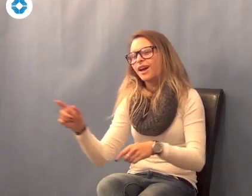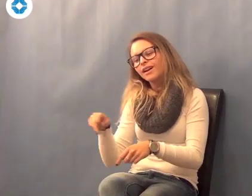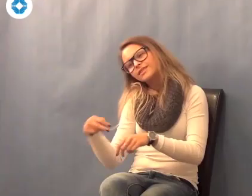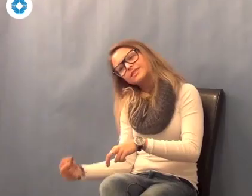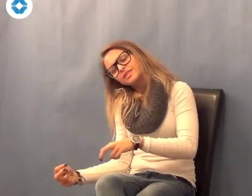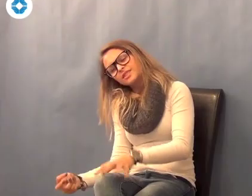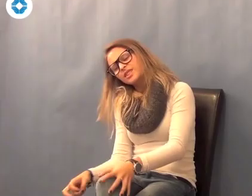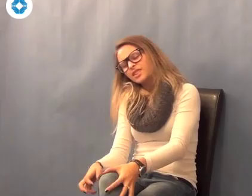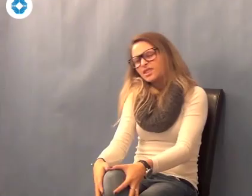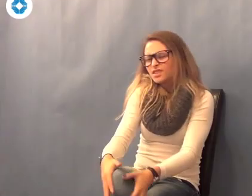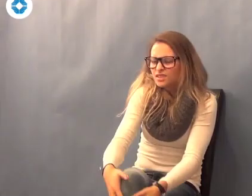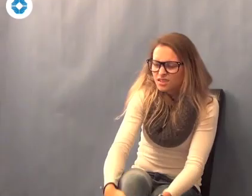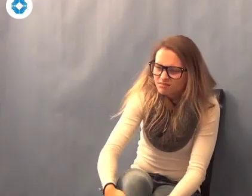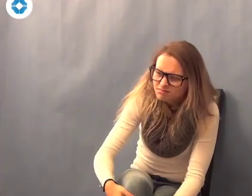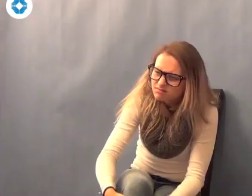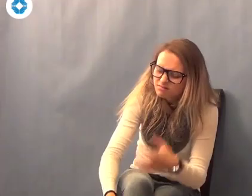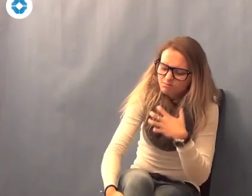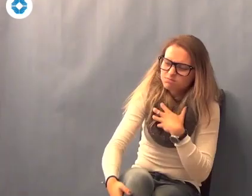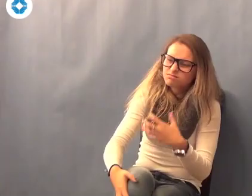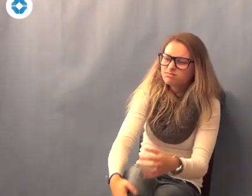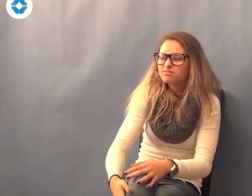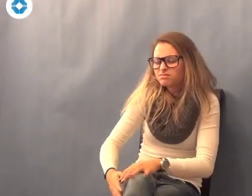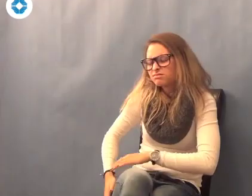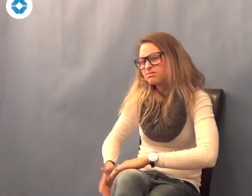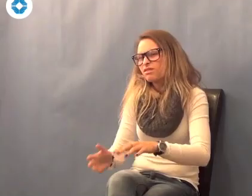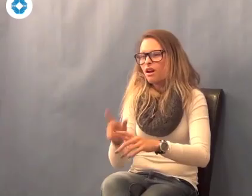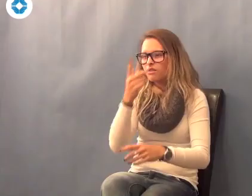Chłopiec zaczął się podnosić, bolała go cała noga.